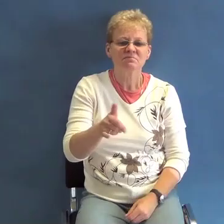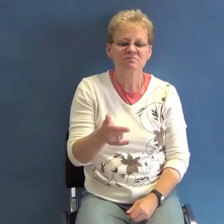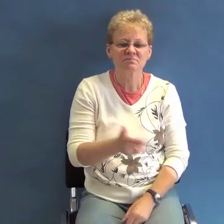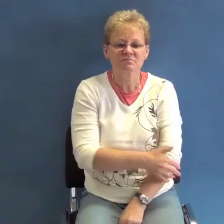A Ty?